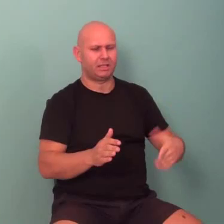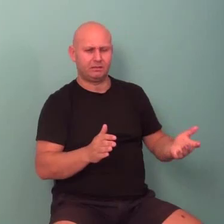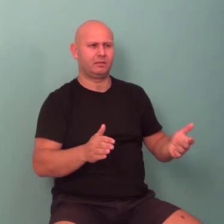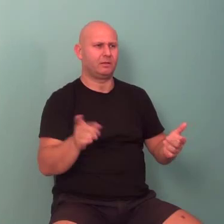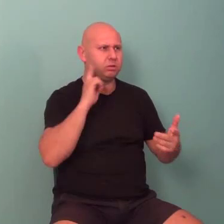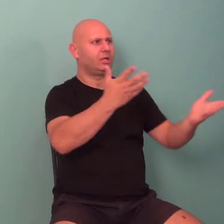Oni zapytali go czy czuje się dobrze.